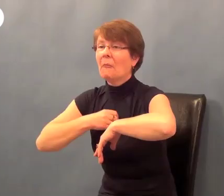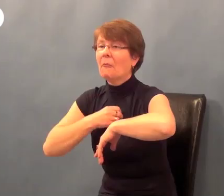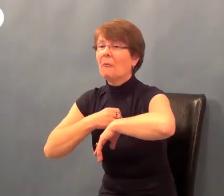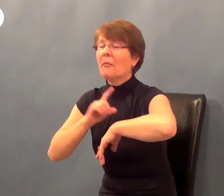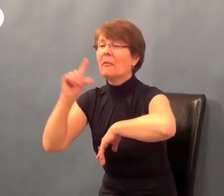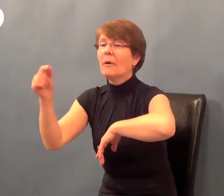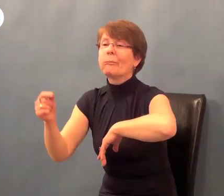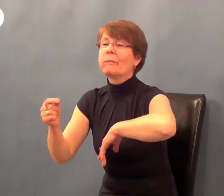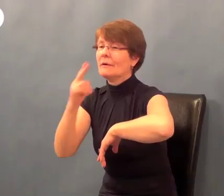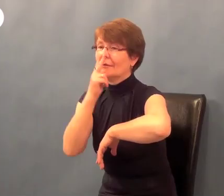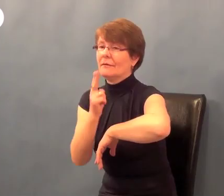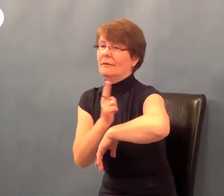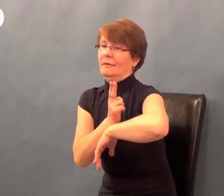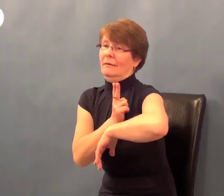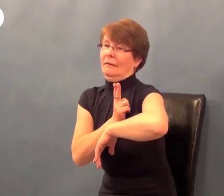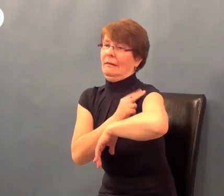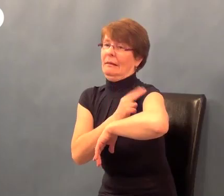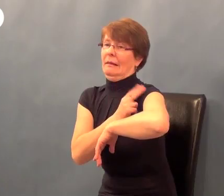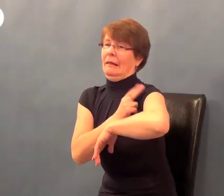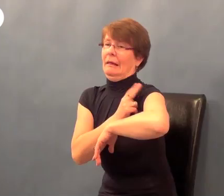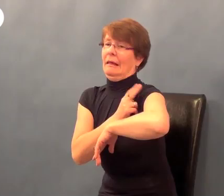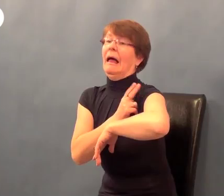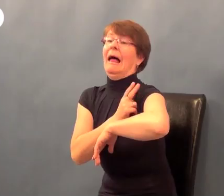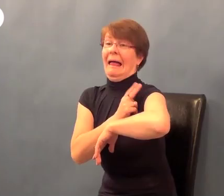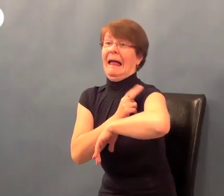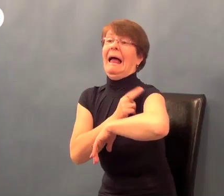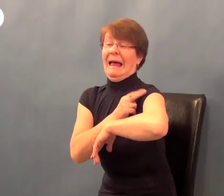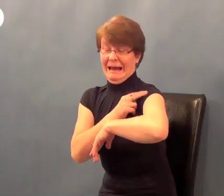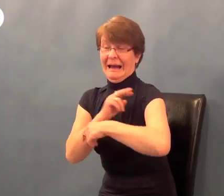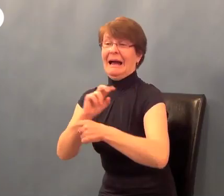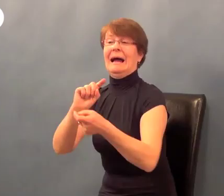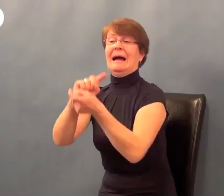A ona poszła na seks z narzeczonym.